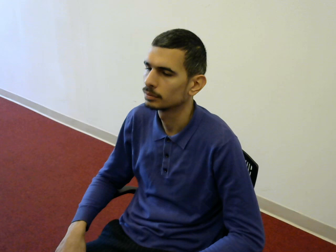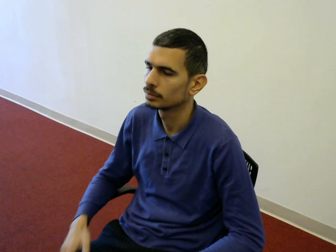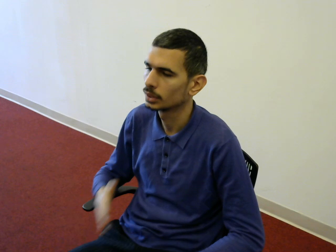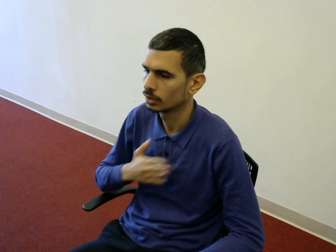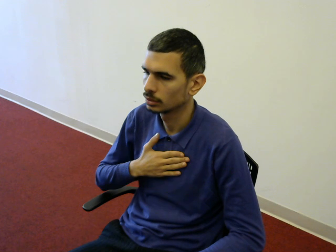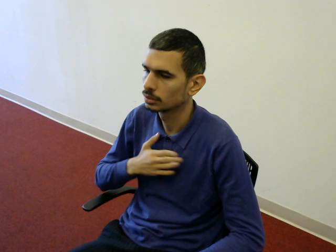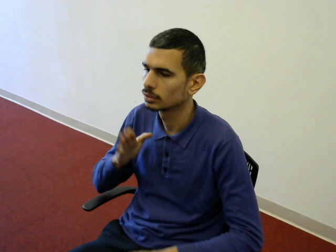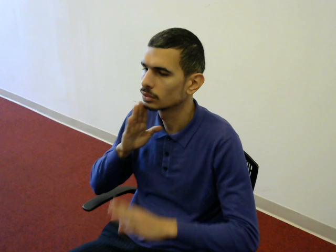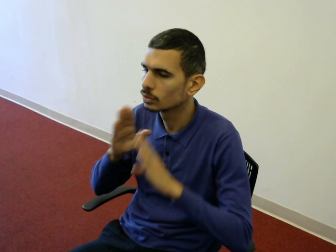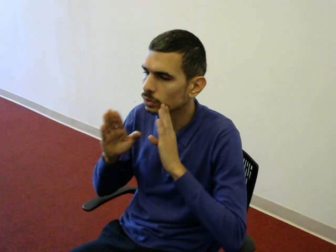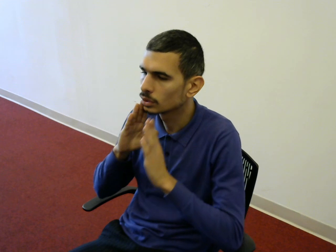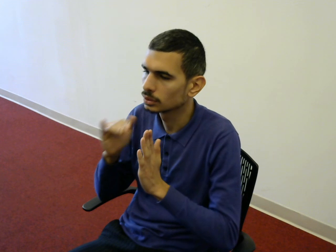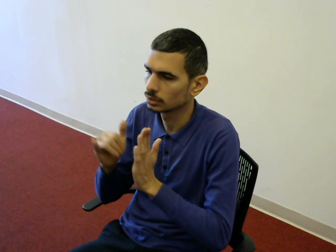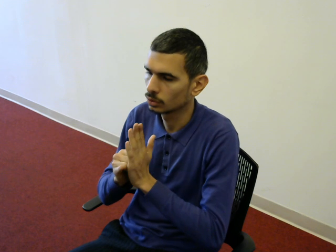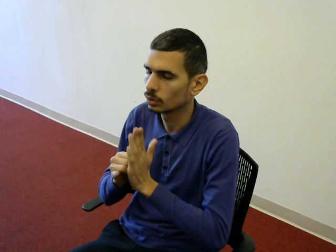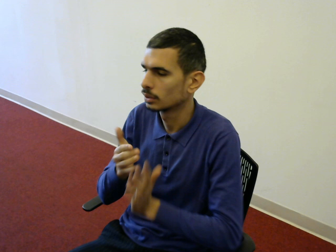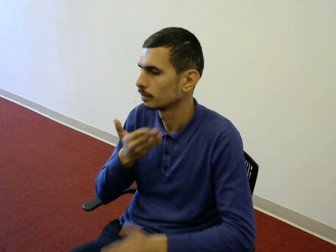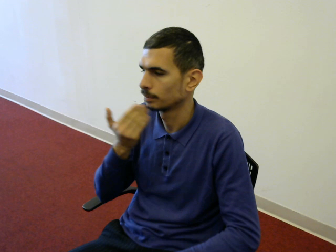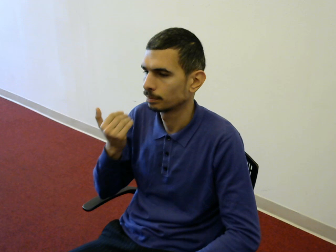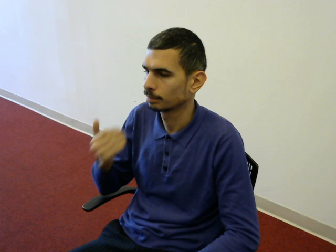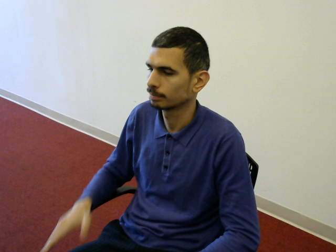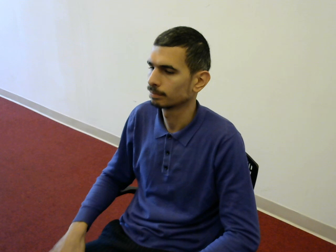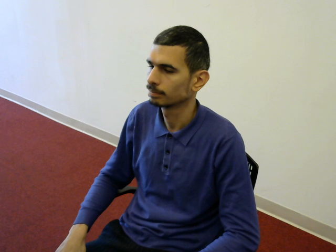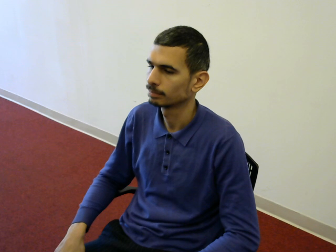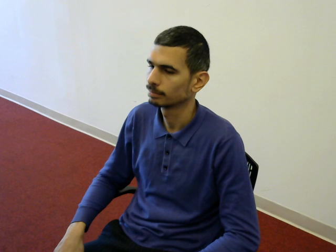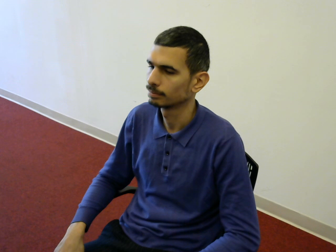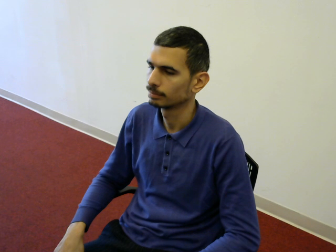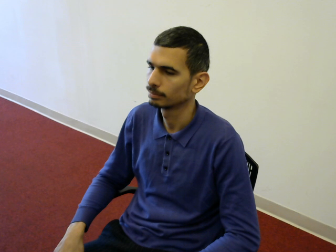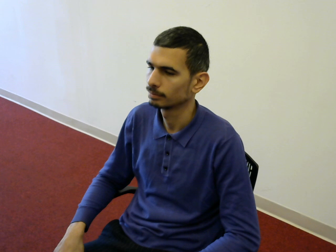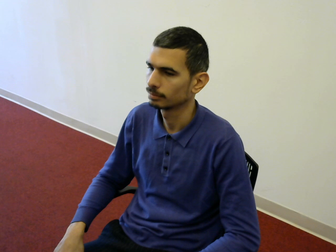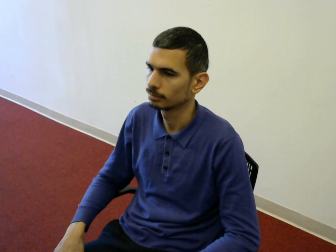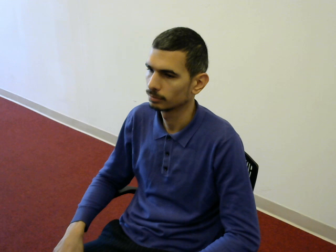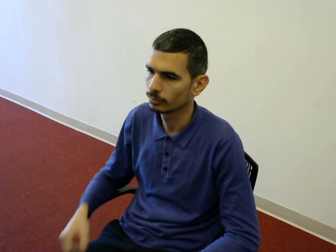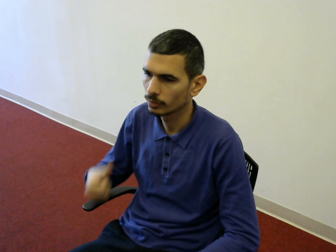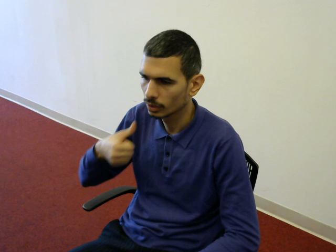Mənim Facebook hesabım yoxdur